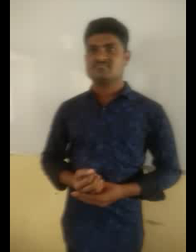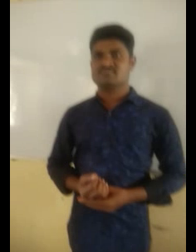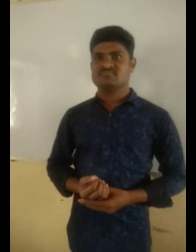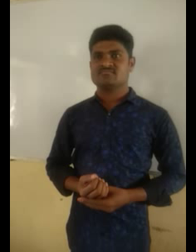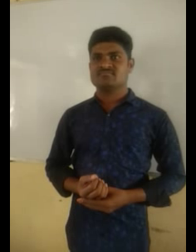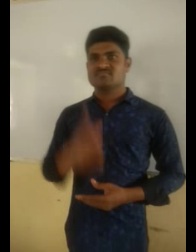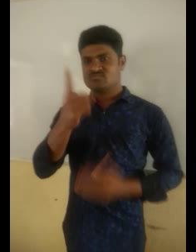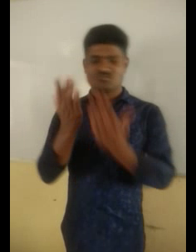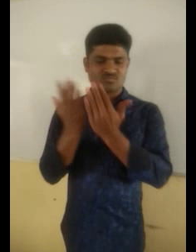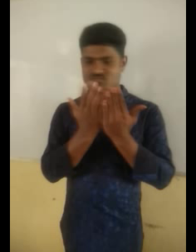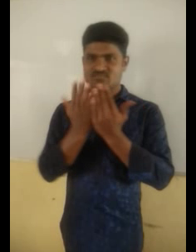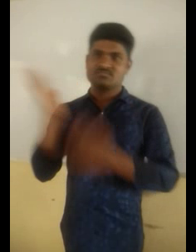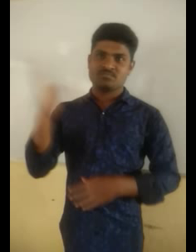which collegeschool are you from